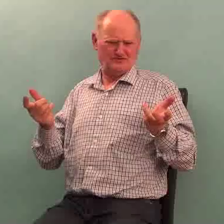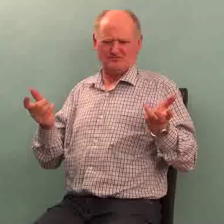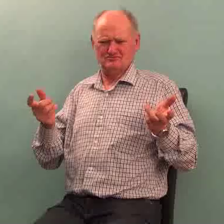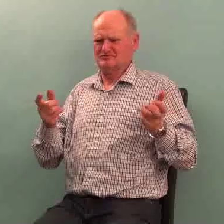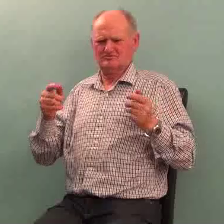Alarm I sygnały świetlne.